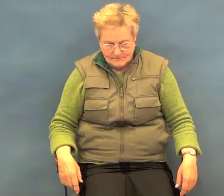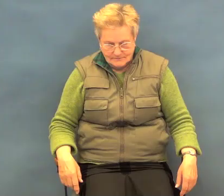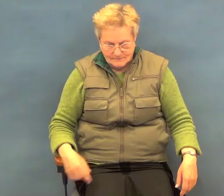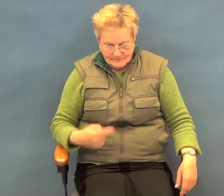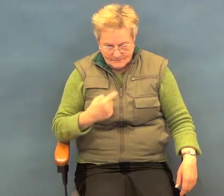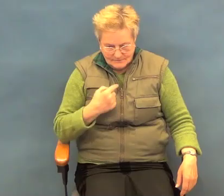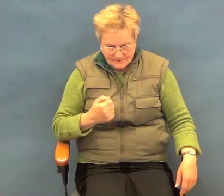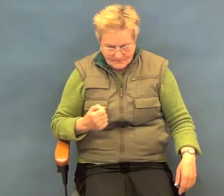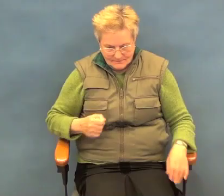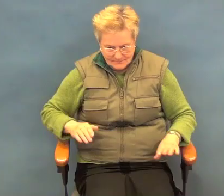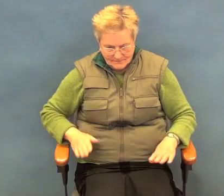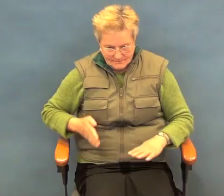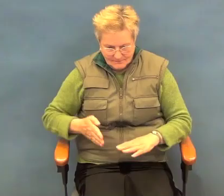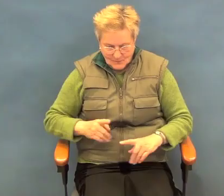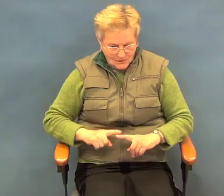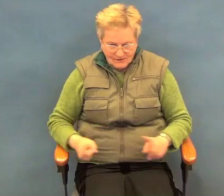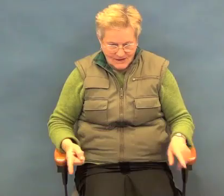To jest śmieszne... nie wolno ciąć ławki.